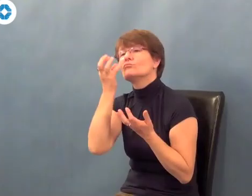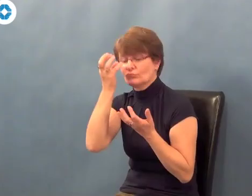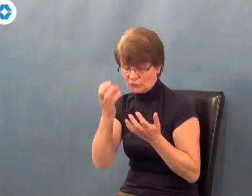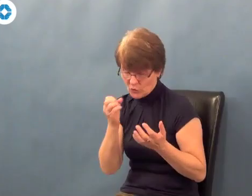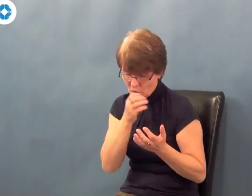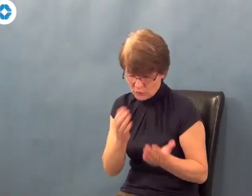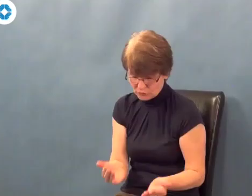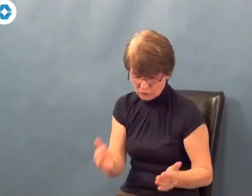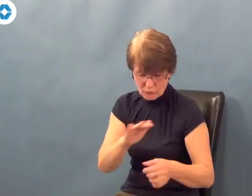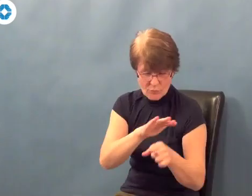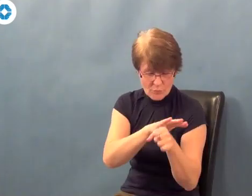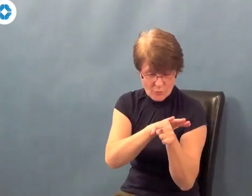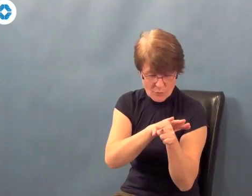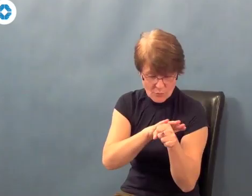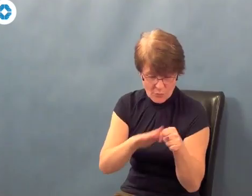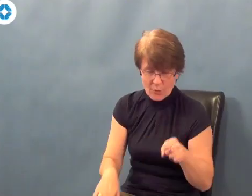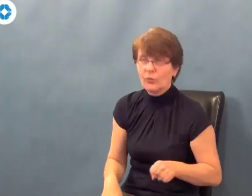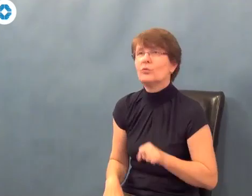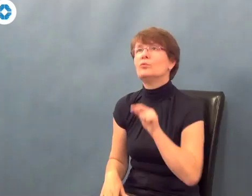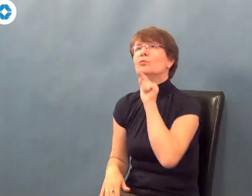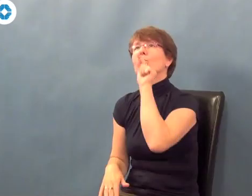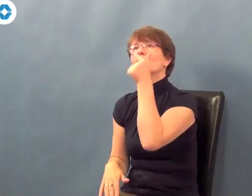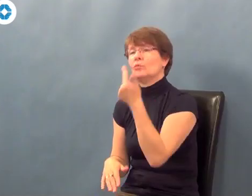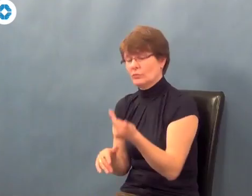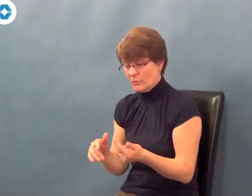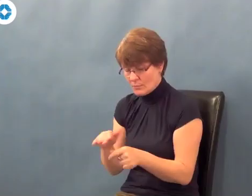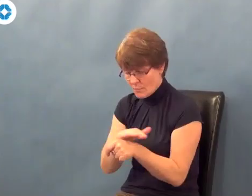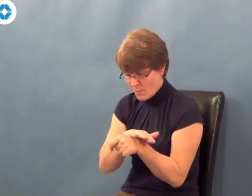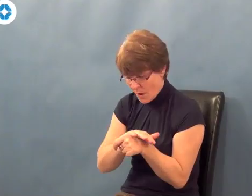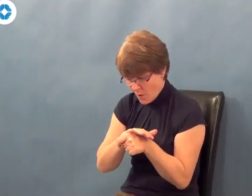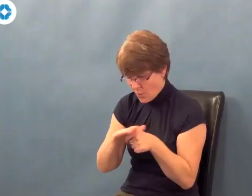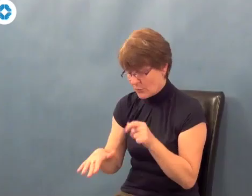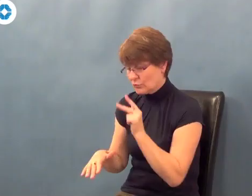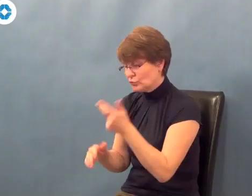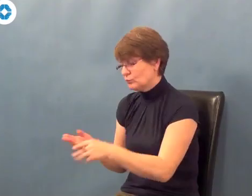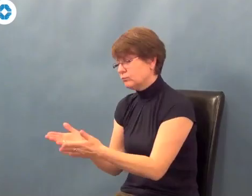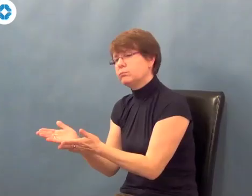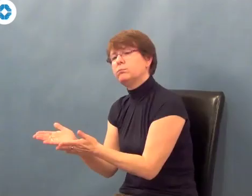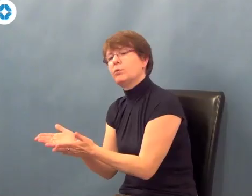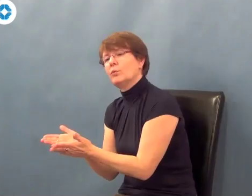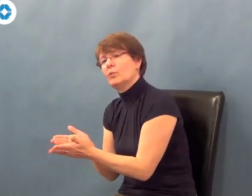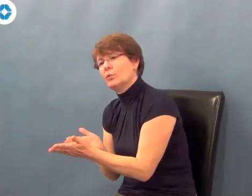Jeden kosz jest pełny, drugi, środkowy, też pełny, trzeci do połowy.